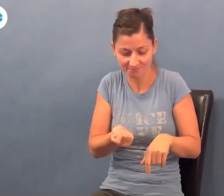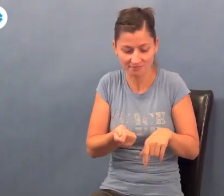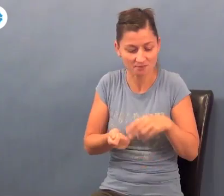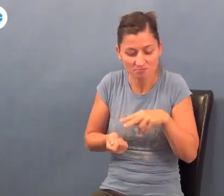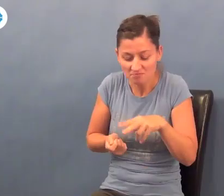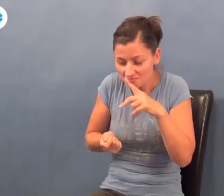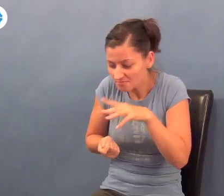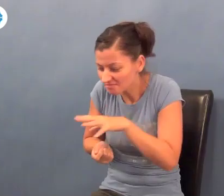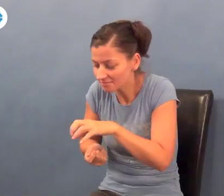Wywąchała coś i chciała zjeść.